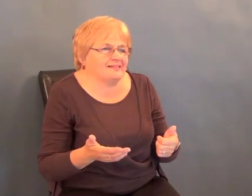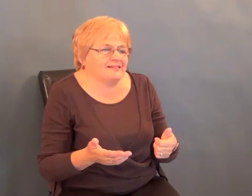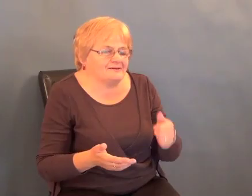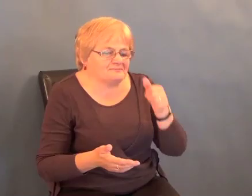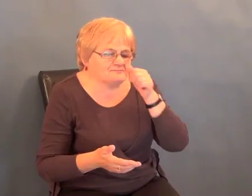Nie możesz.